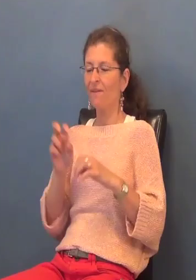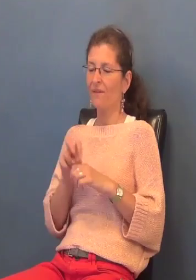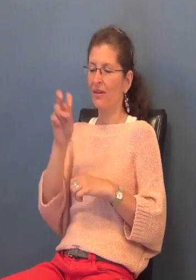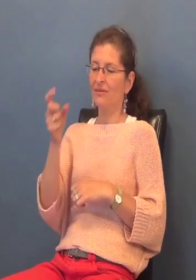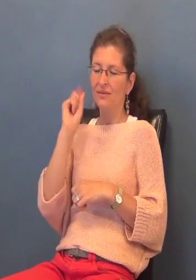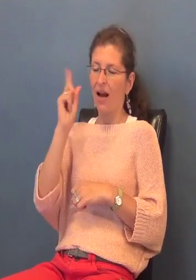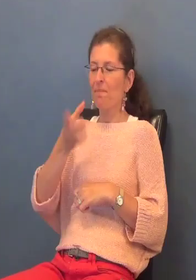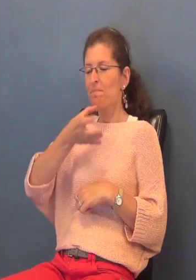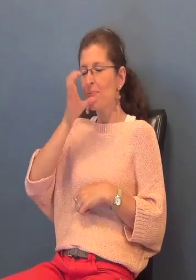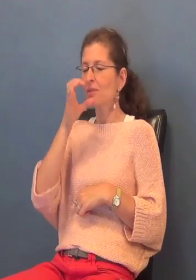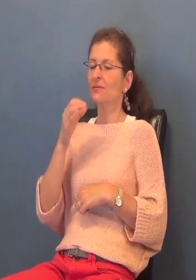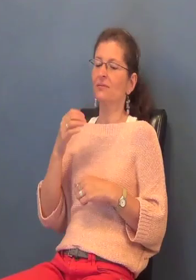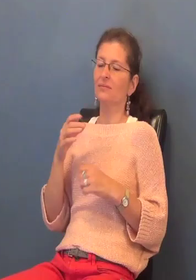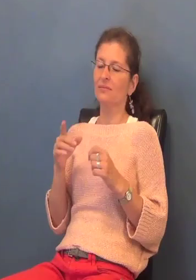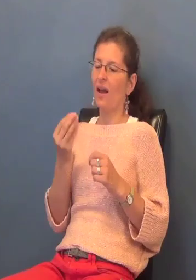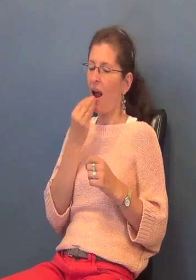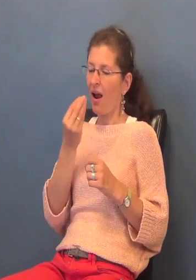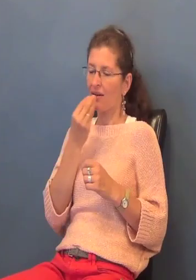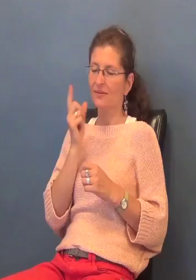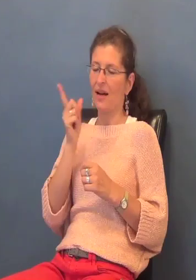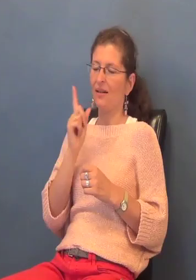Zakaz wchodzenia do sklepu z piciem, jedzeniem.